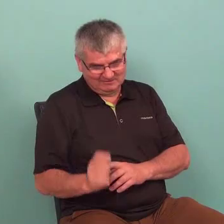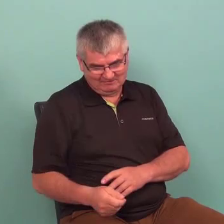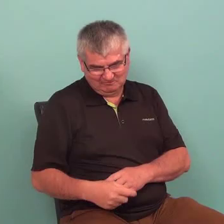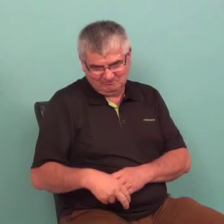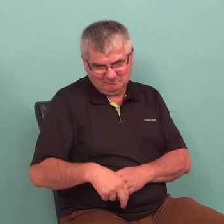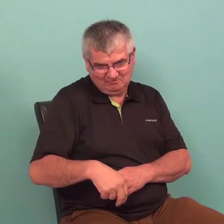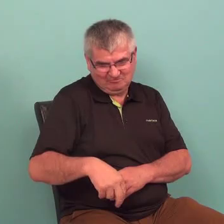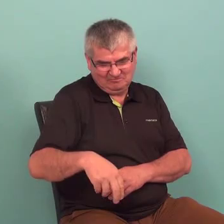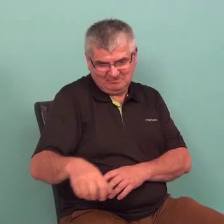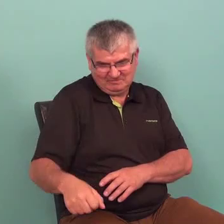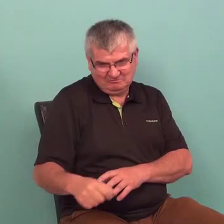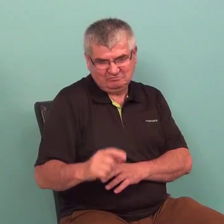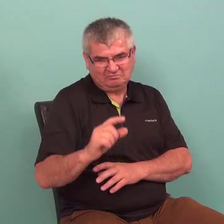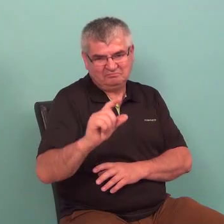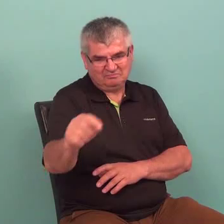Idzie razem z kozą, oddala się.